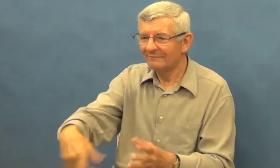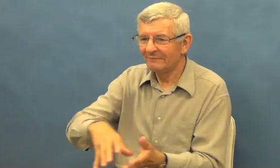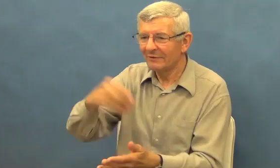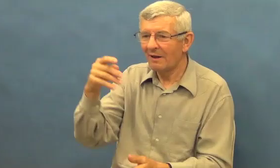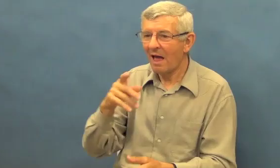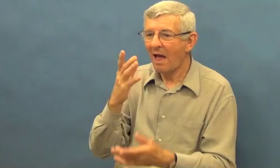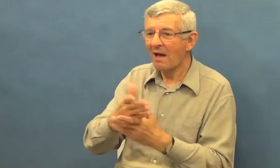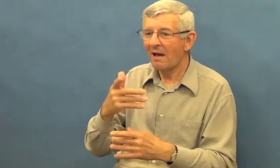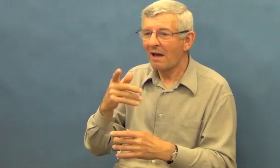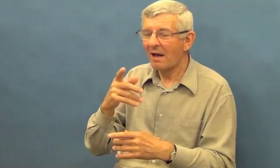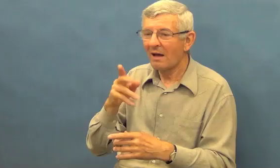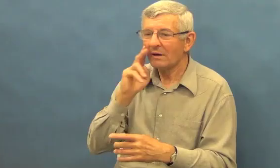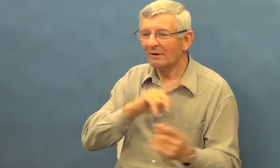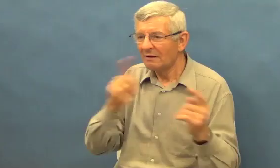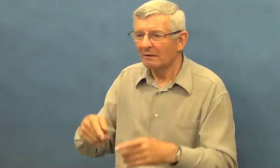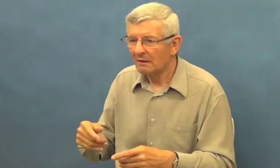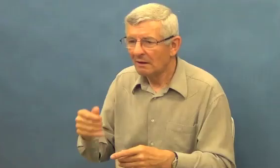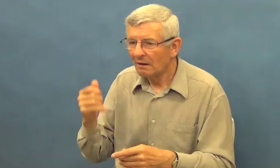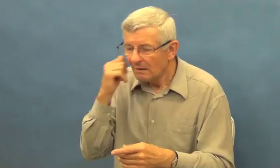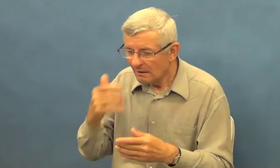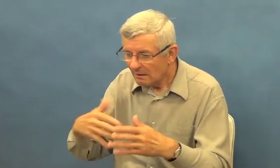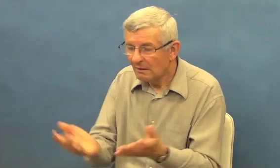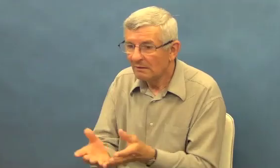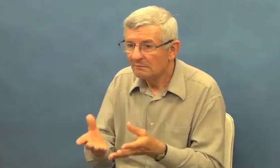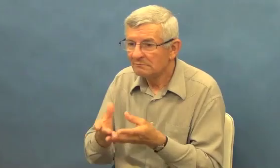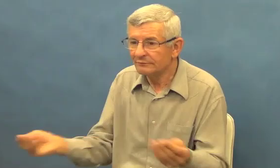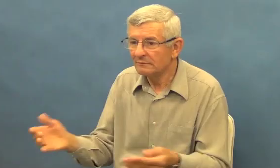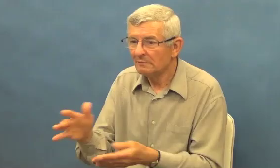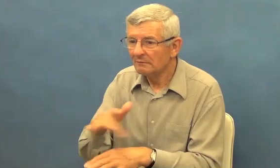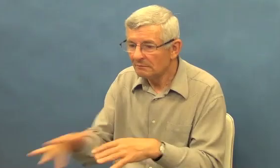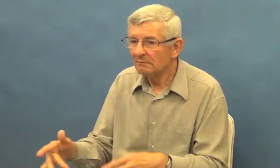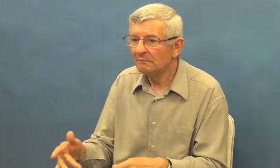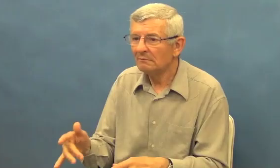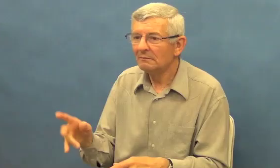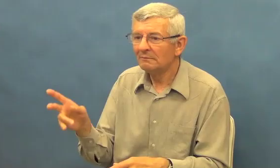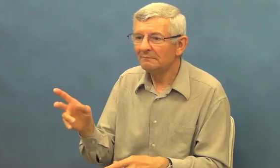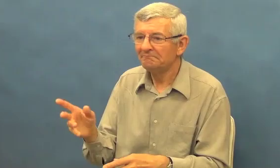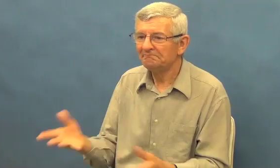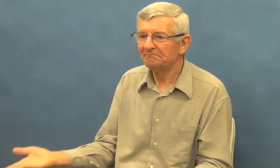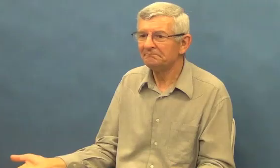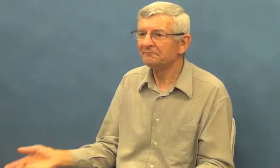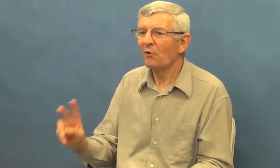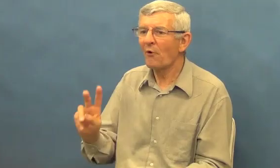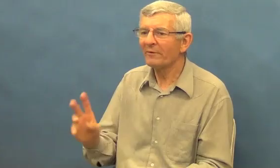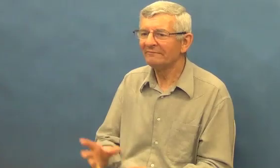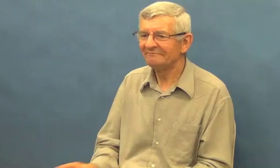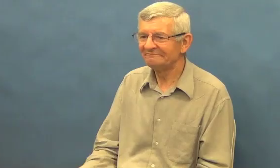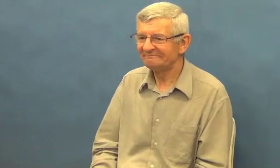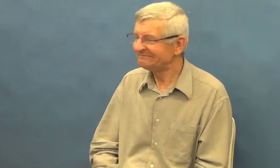Wszystkie już. Mama przychodzi. Owoce w misce zniknęły, pusto. Nie wiadomo kto? Koniec.